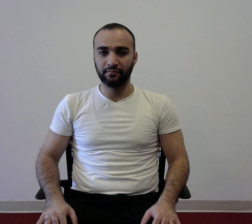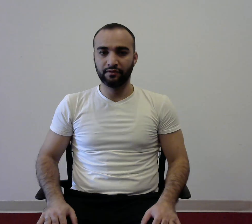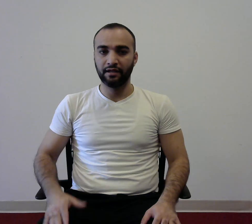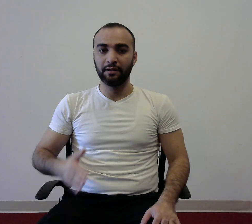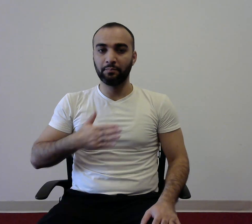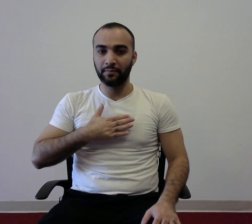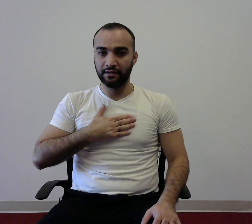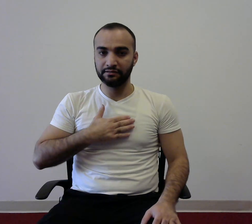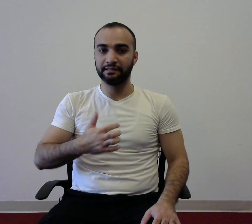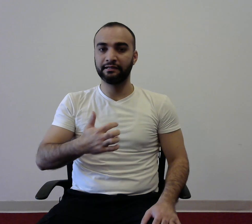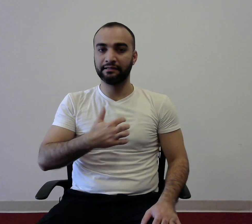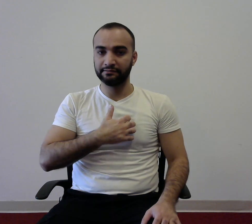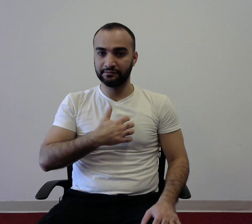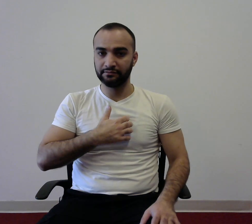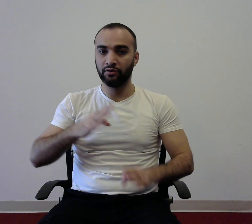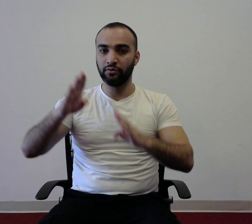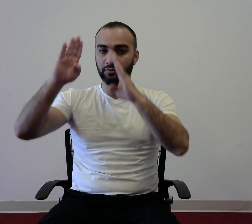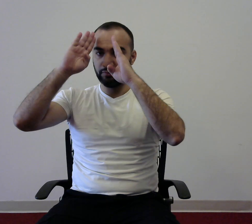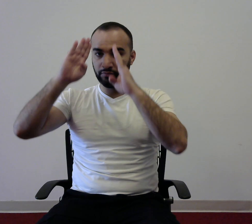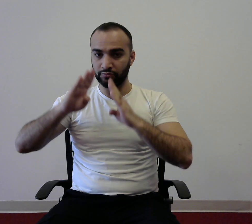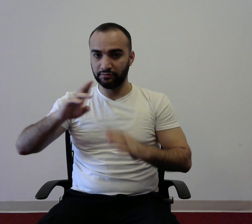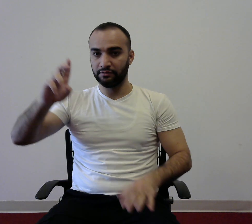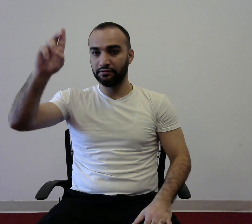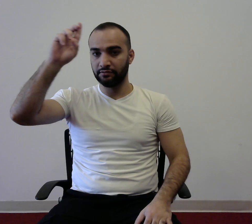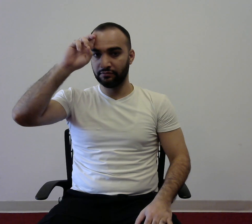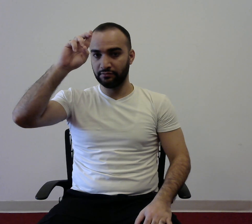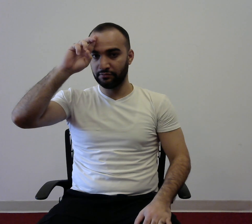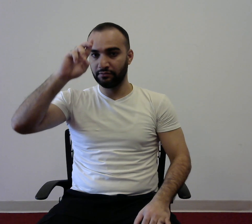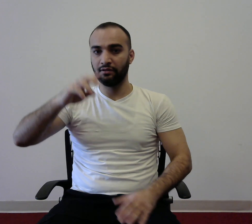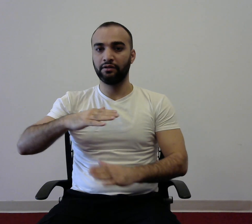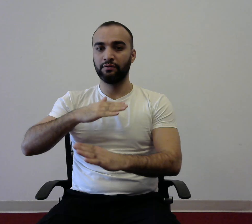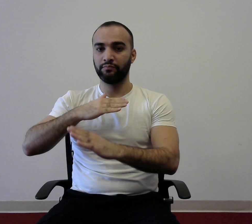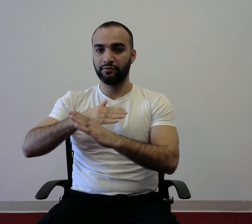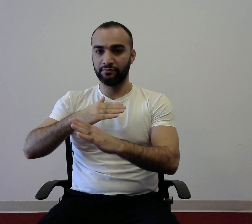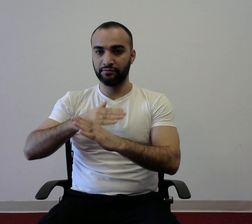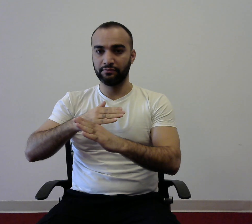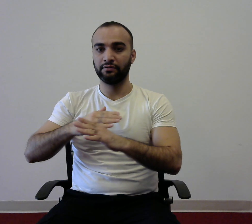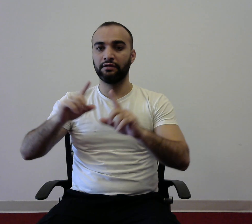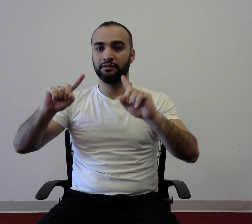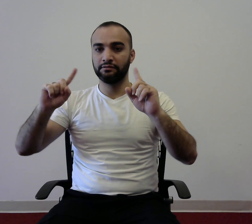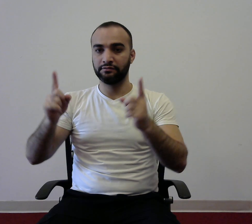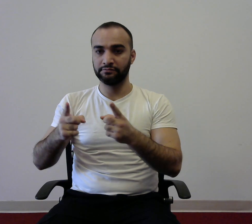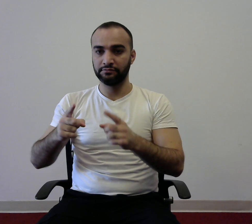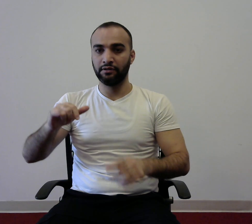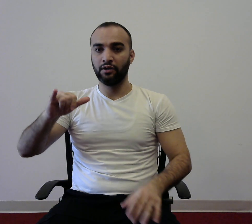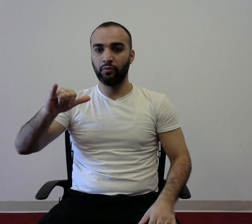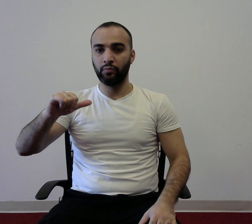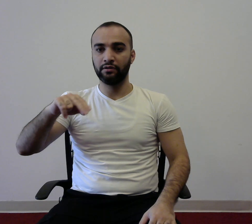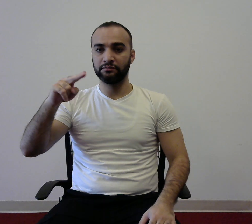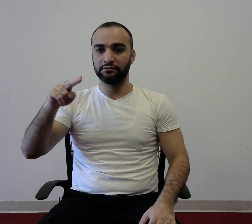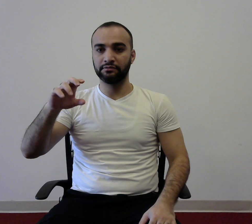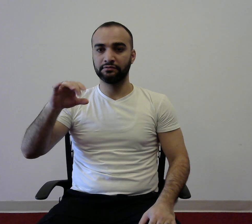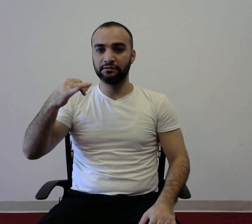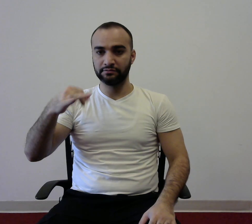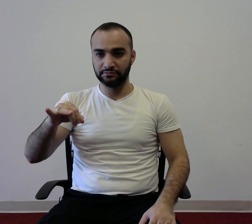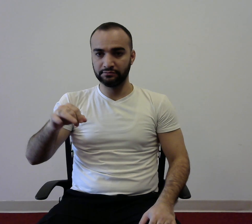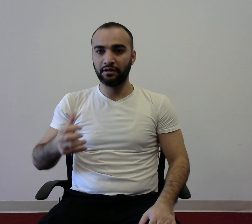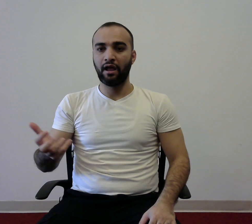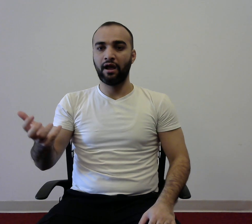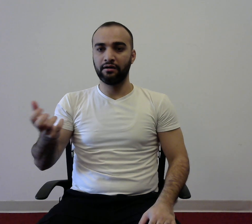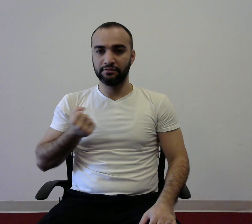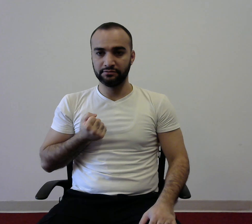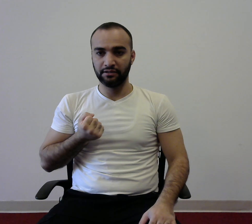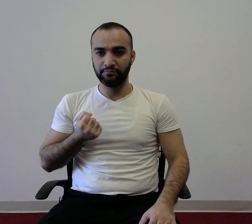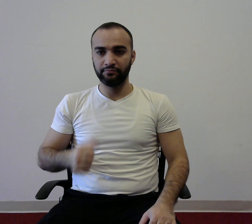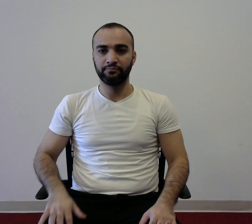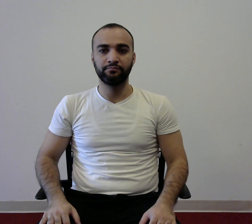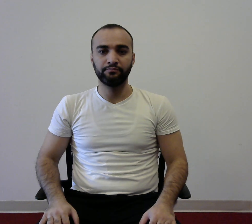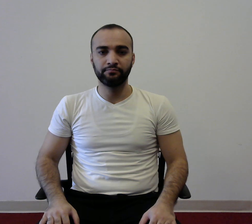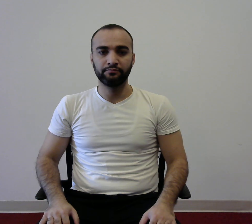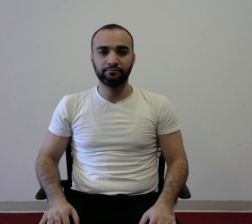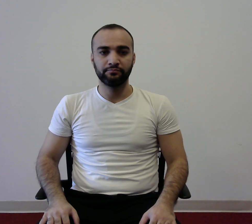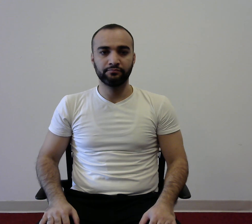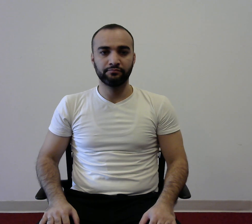Mən istəyirəm ki, ünvanlı dövlət sosial yardımı (ÜDSY) alım